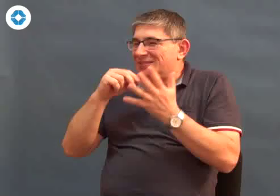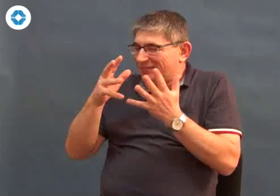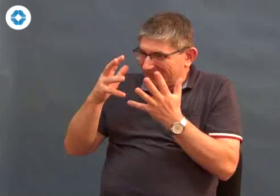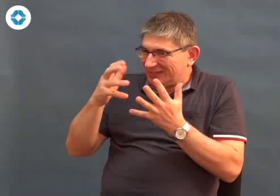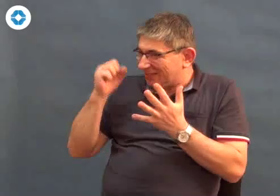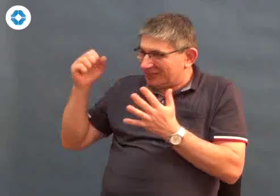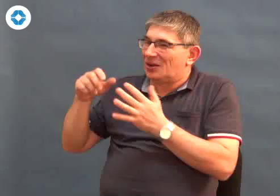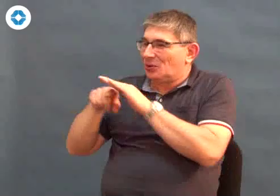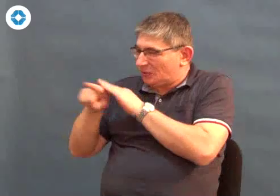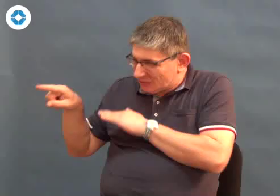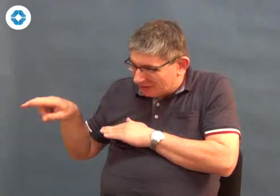Grozi chłopcu, który uciekł.